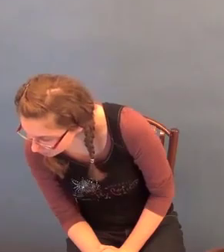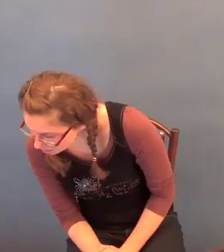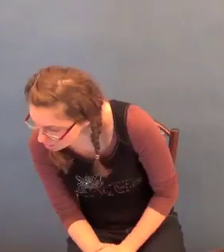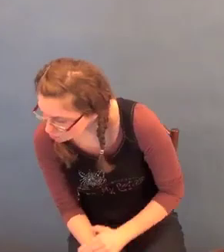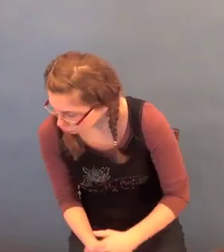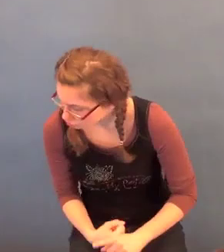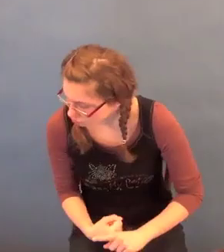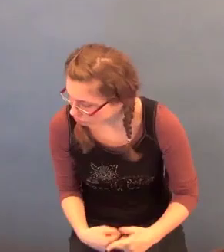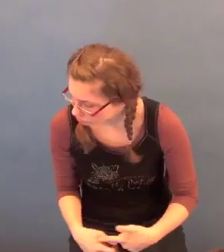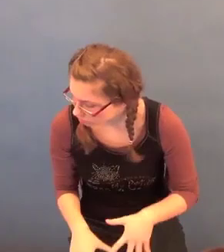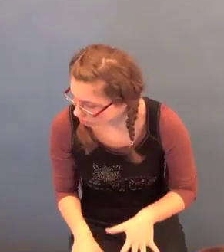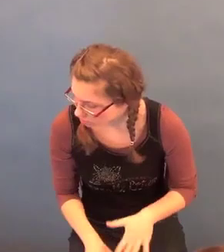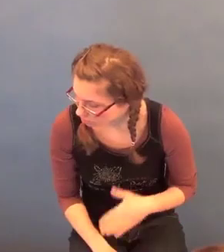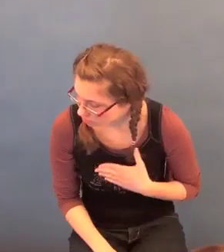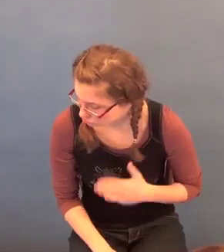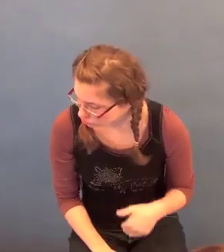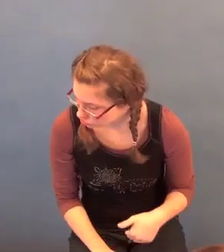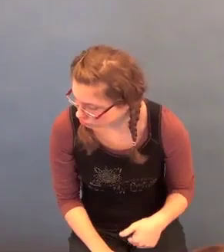Termin dwudziestego siódmego, w sobotę - mogę.